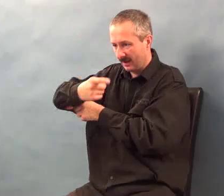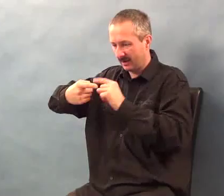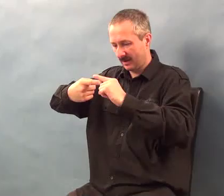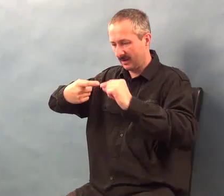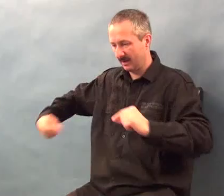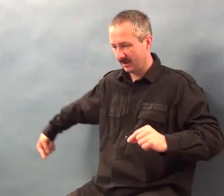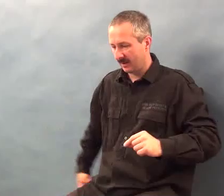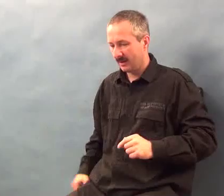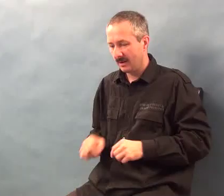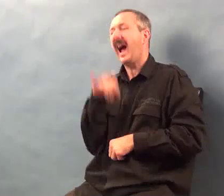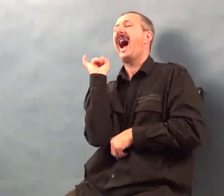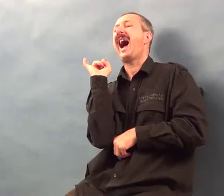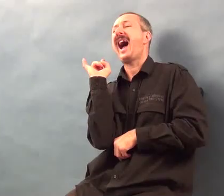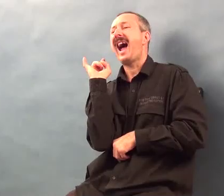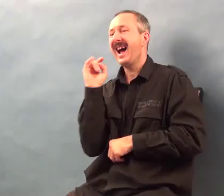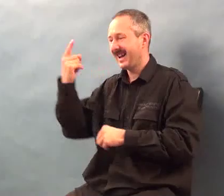Strzela nią prosto w tyłek Myszki, która zrywa się z krzykiem.